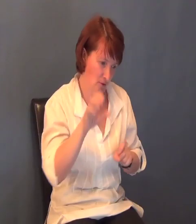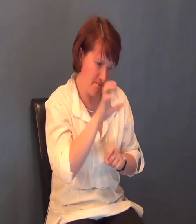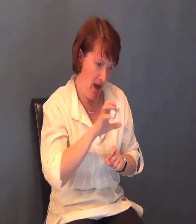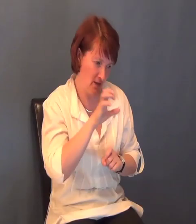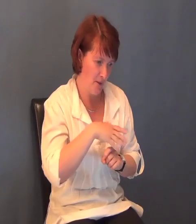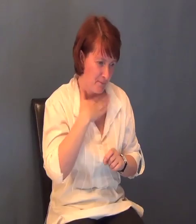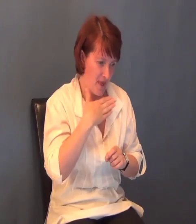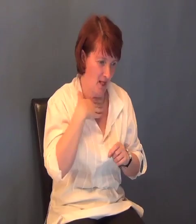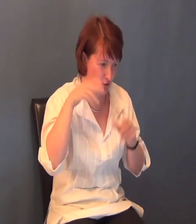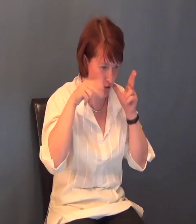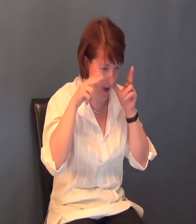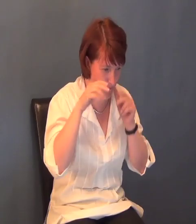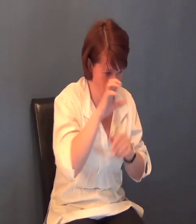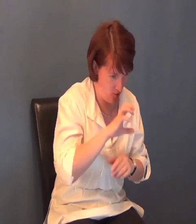Pies ogląda żabę.